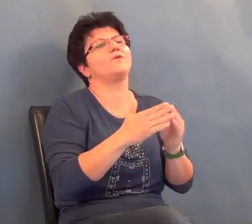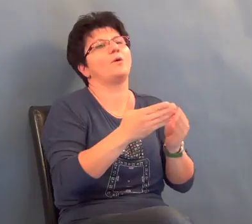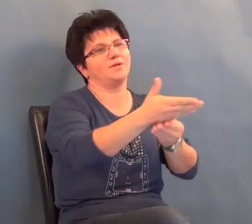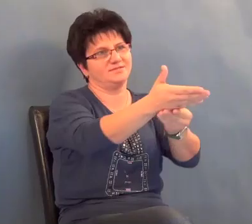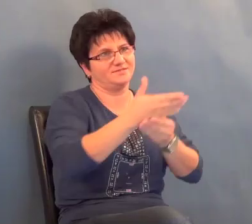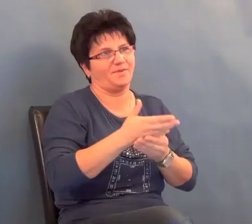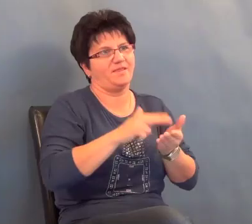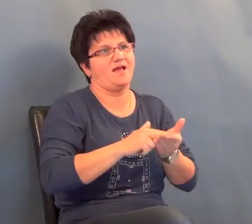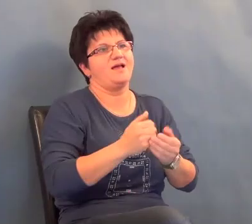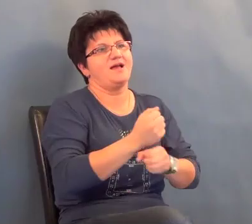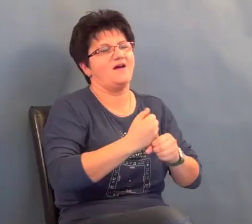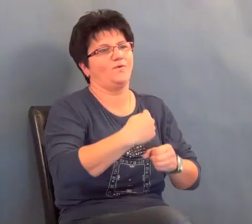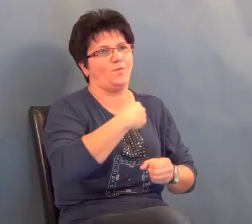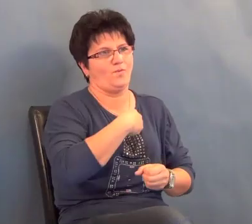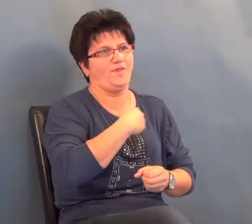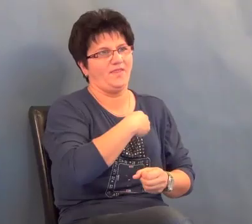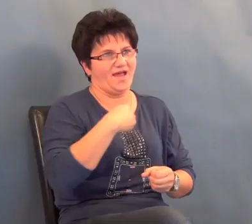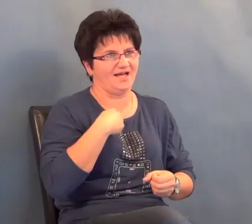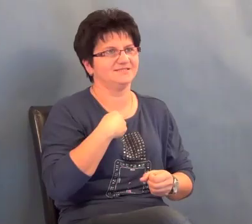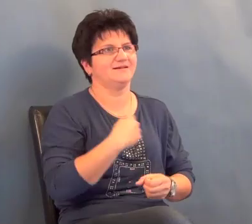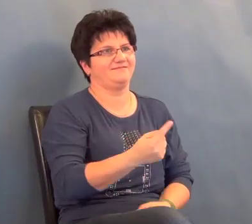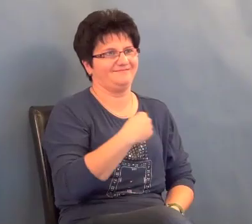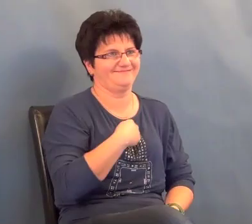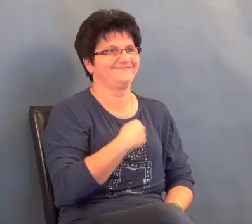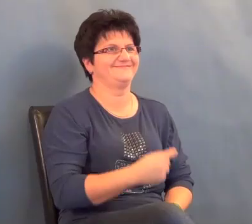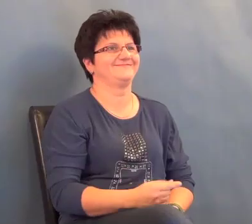Zapraszam na kawę do mnie, do nas.